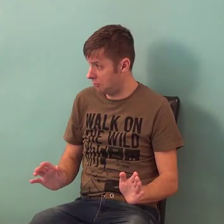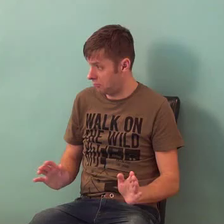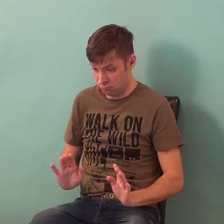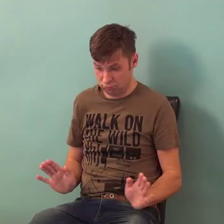Koniec.